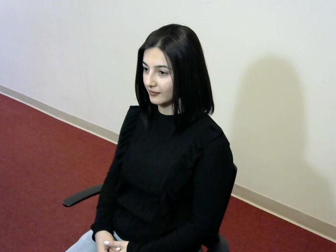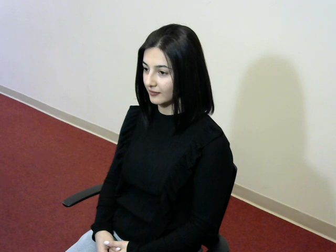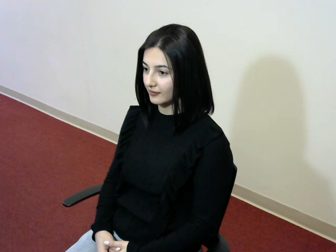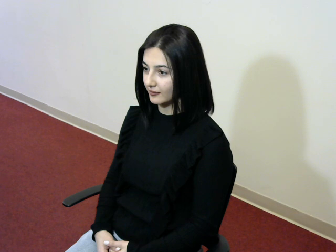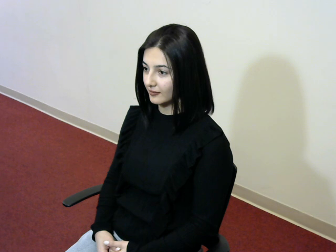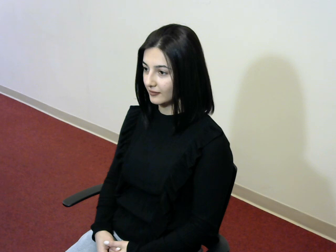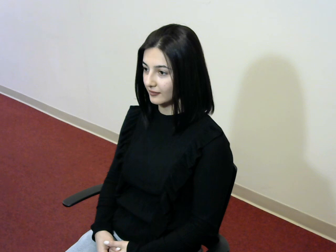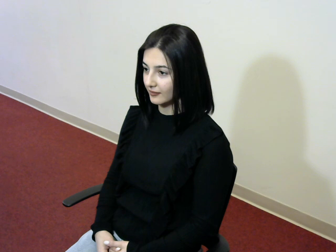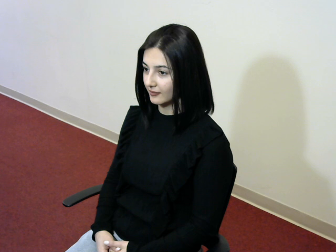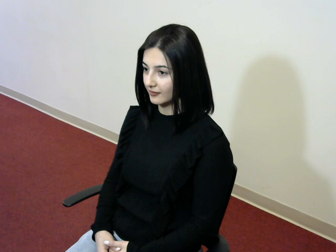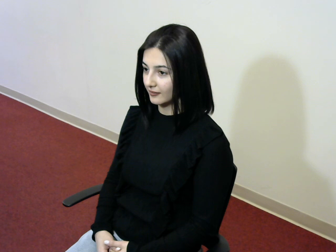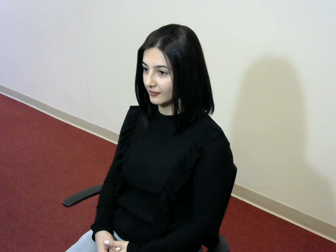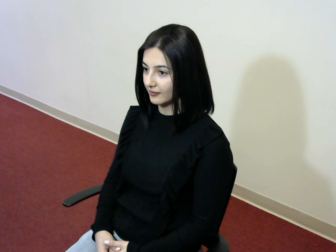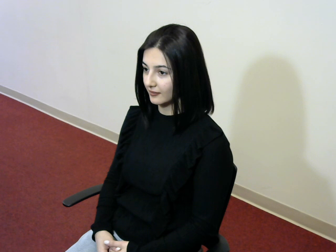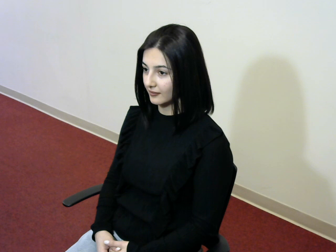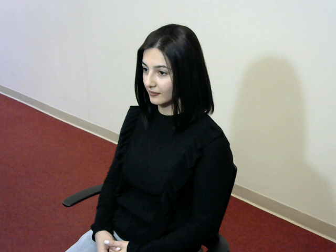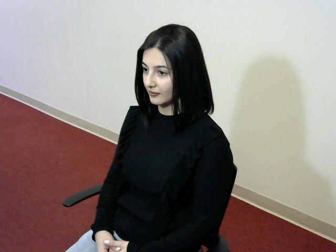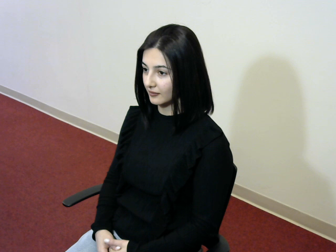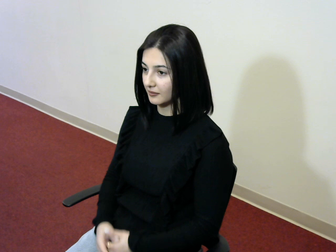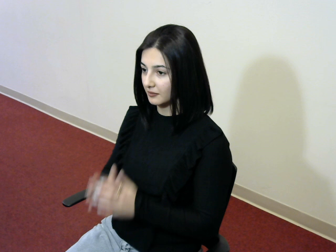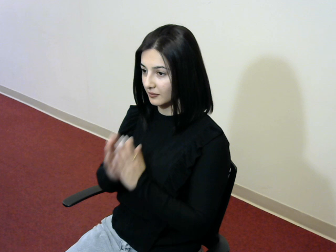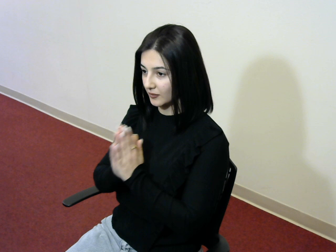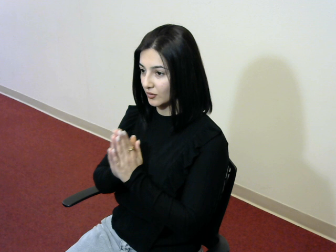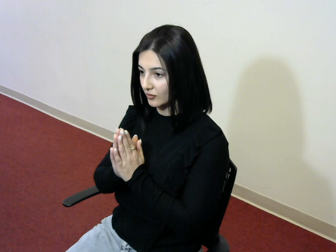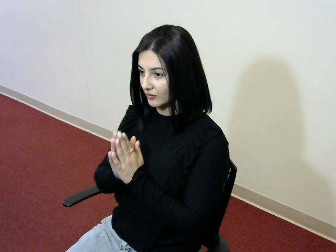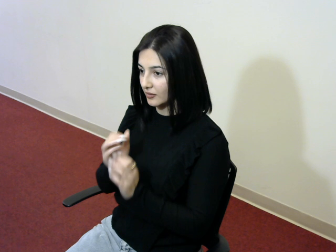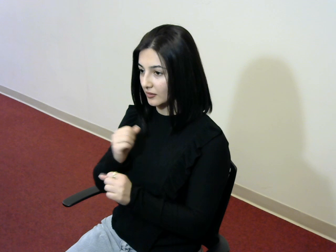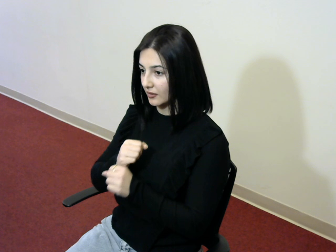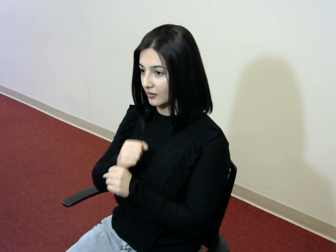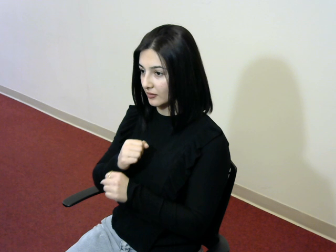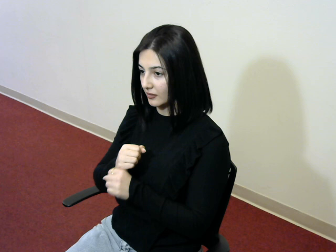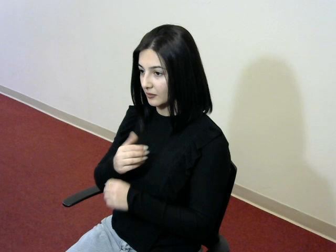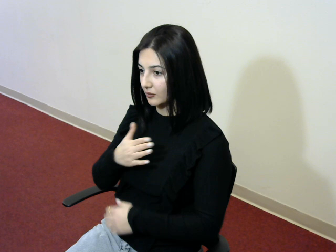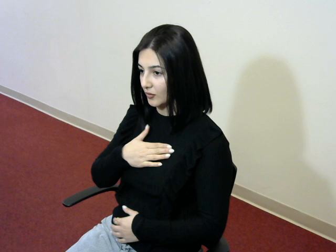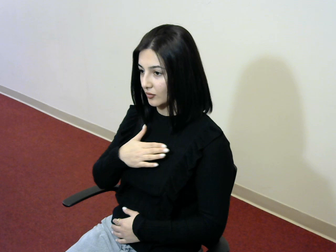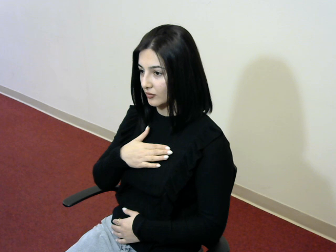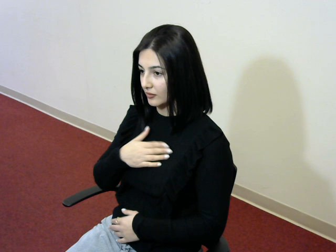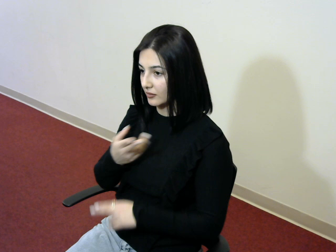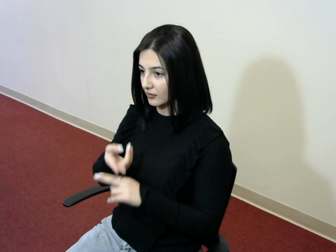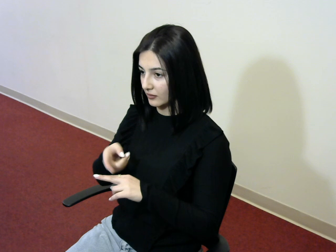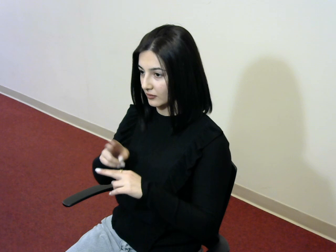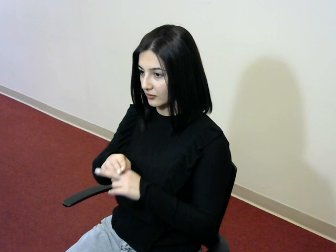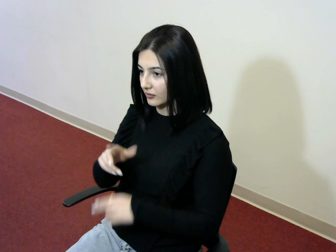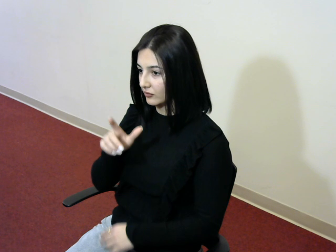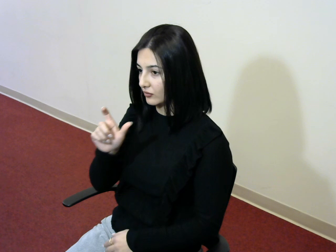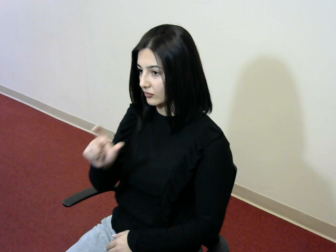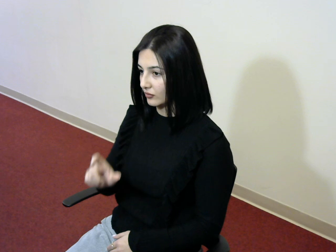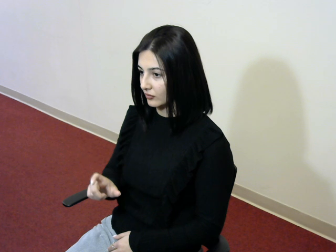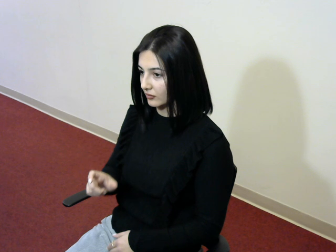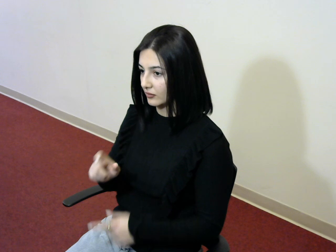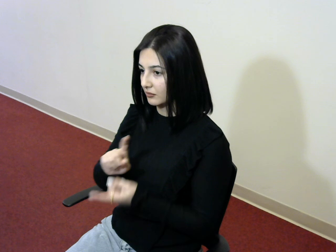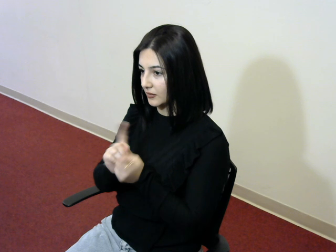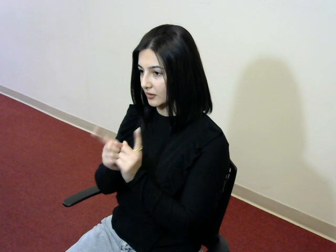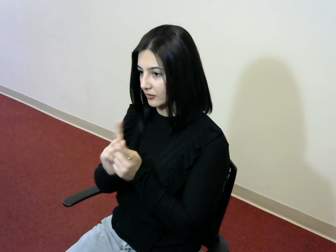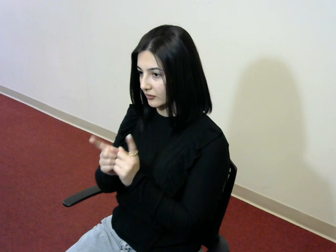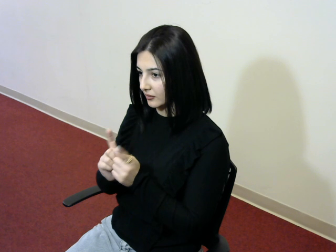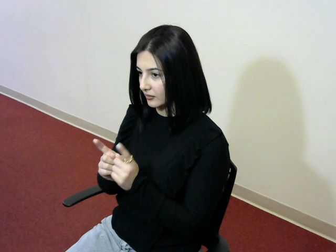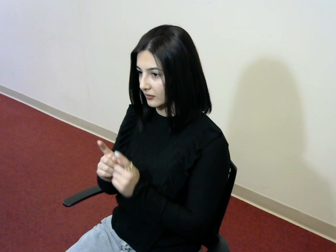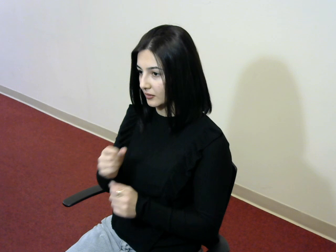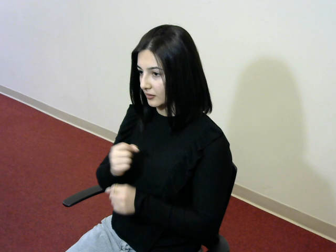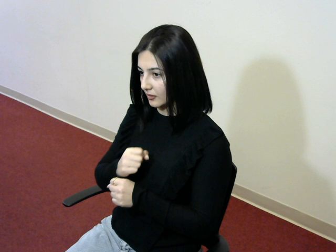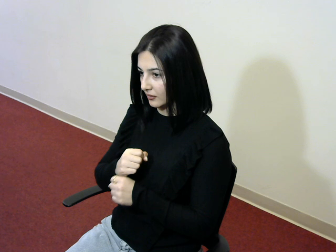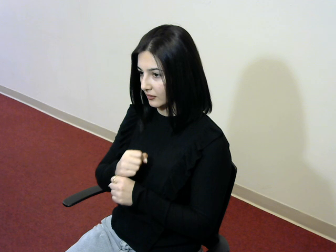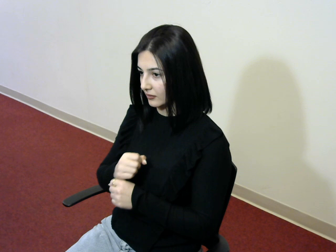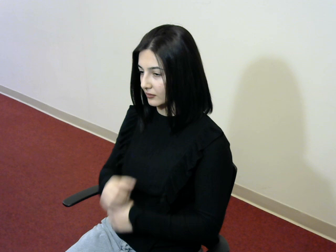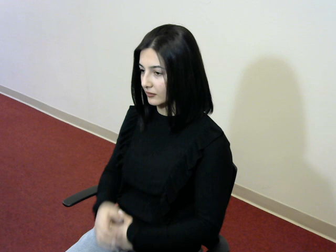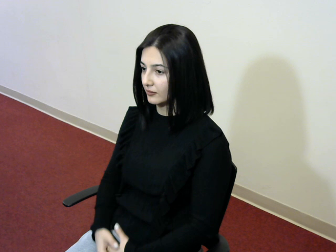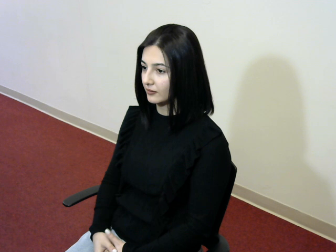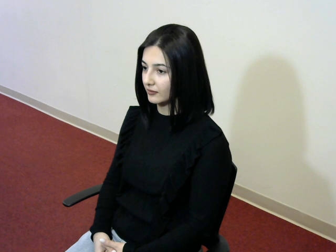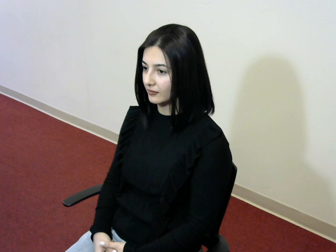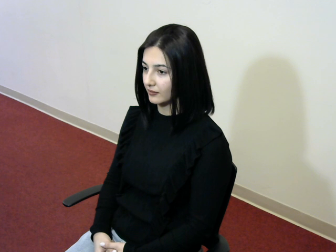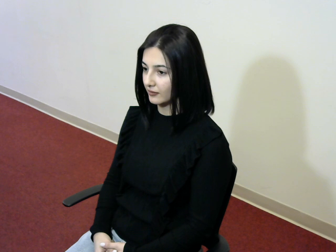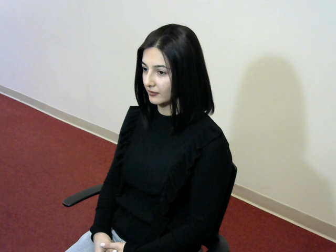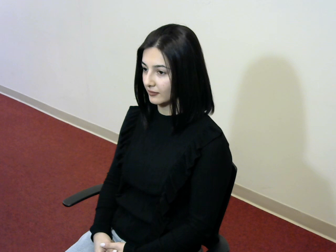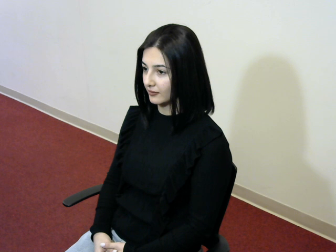Xahiş edirəm, mənə bu şeiri tərcümə edin